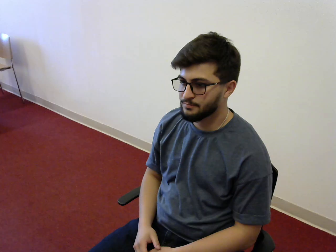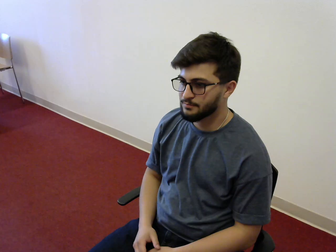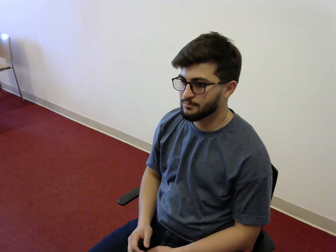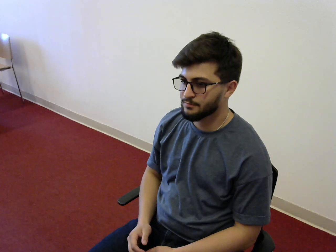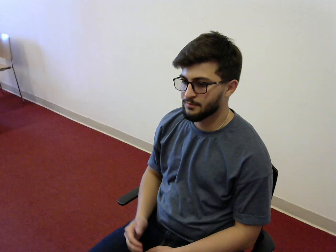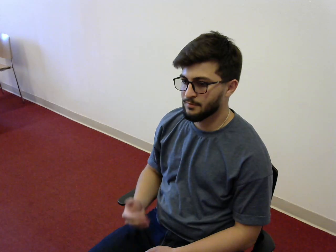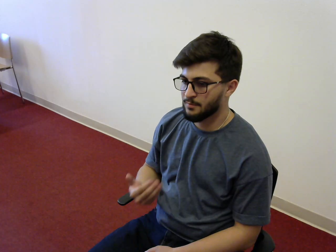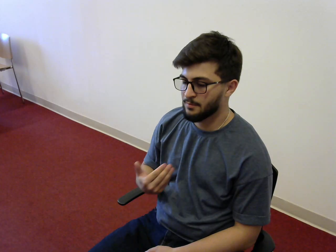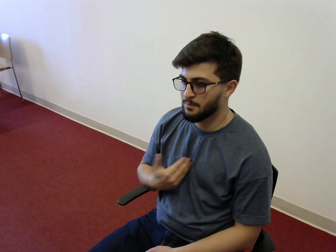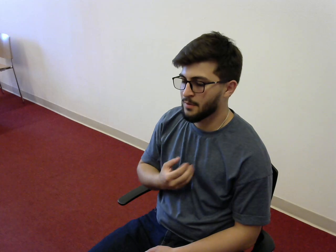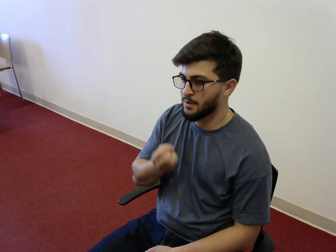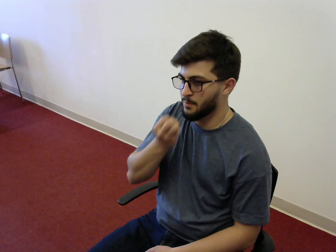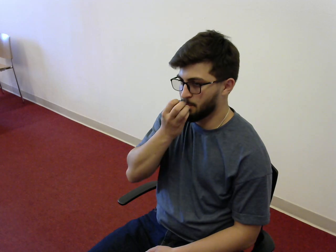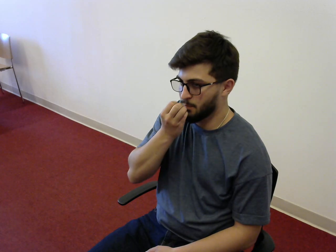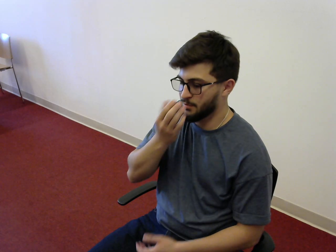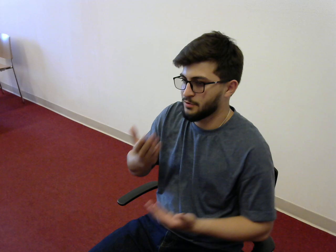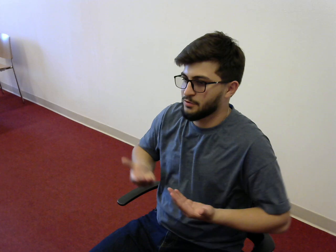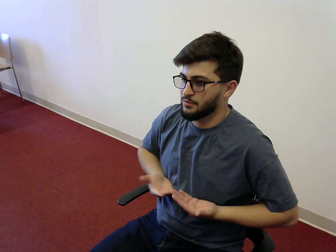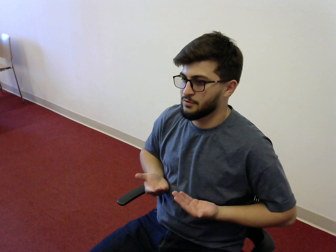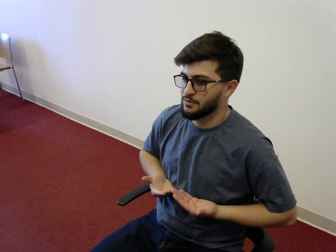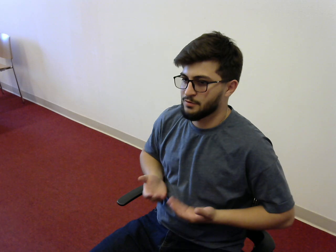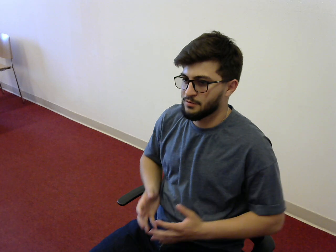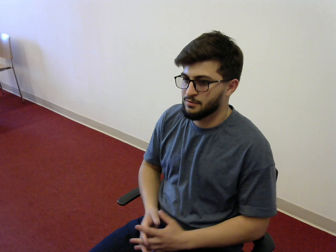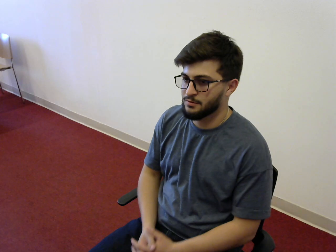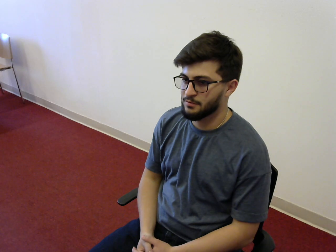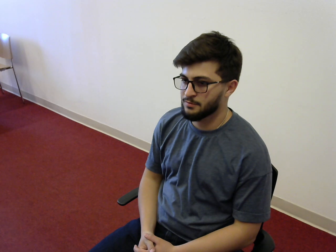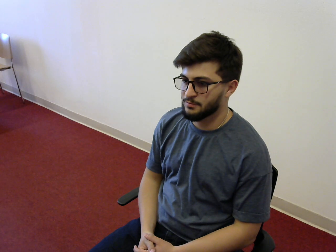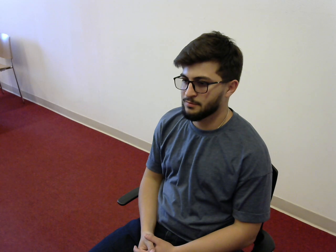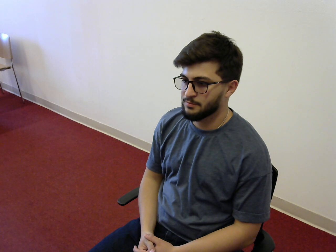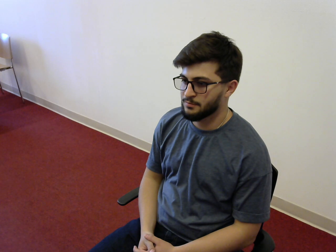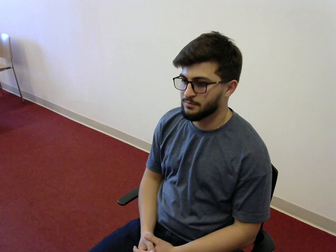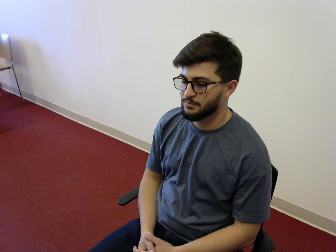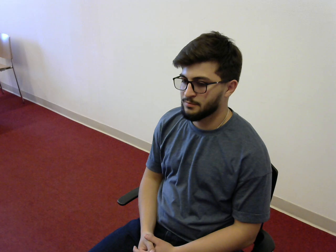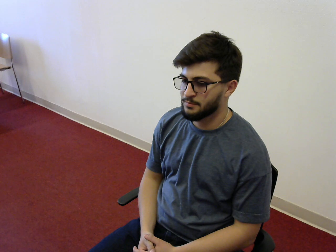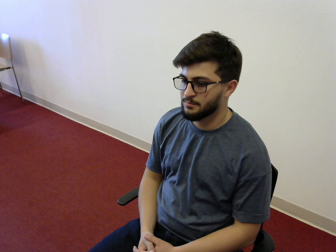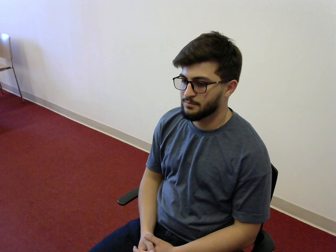Mən Bakıda yaşayıram